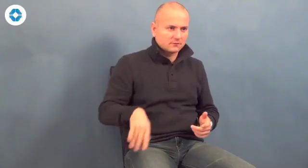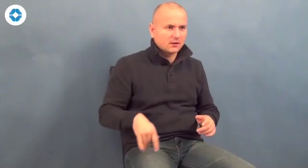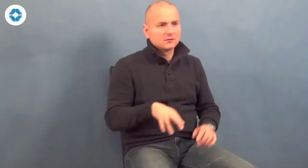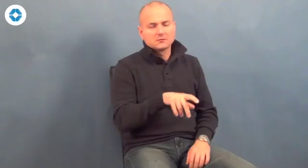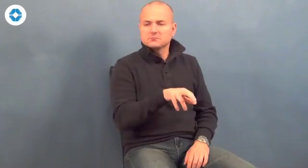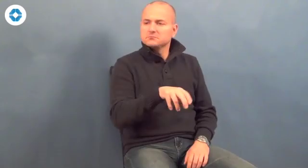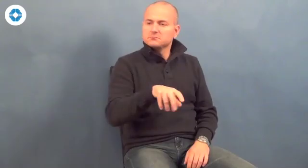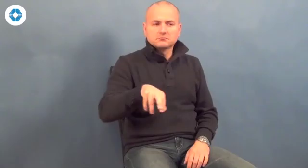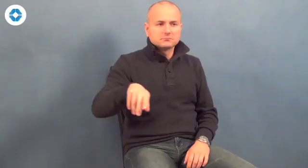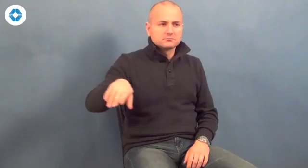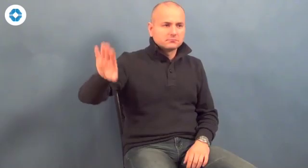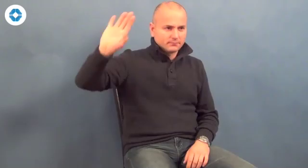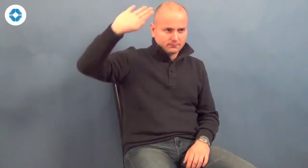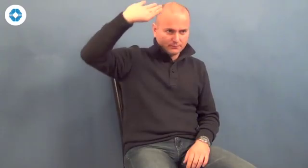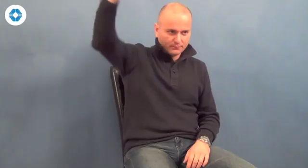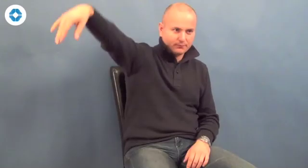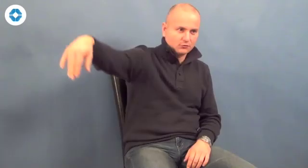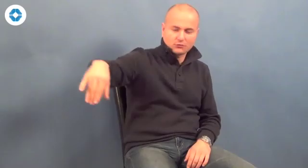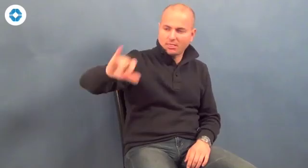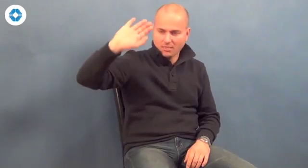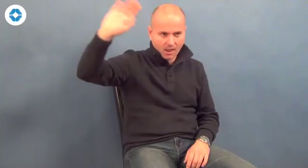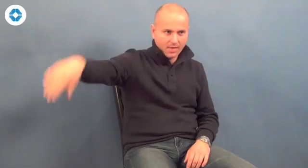Idzie dalej i odchodzi.